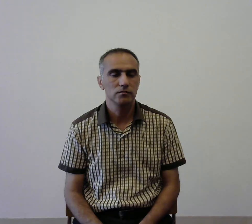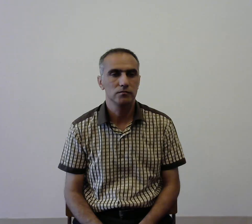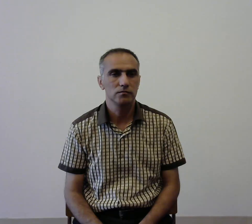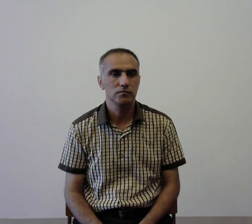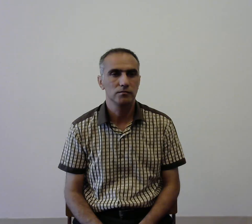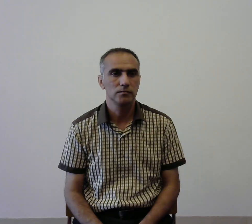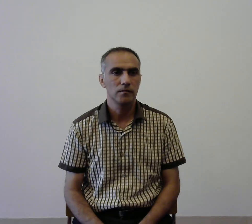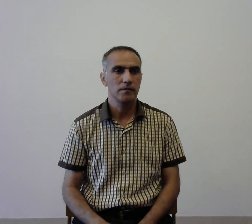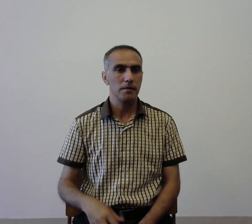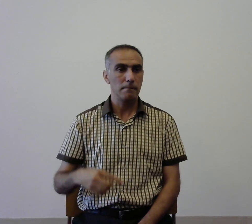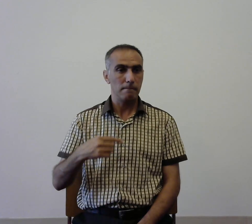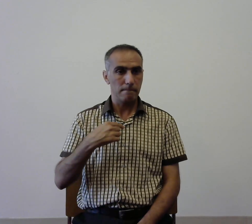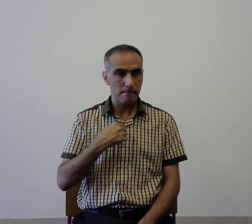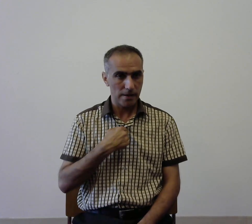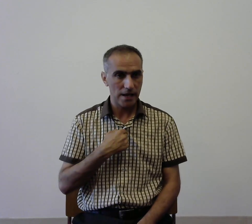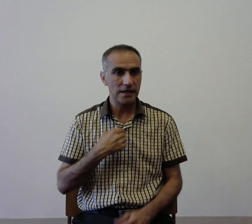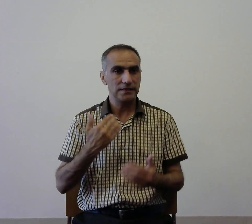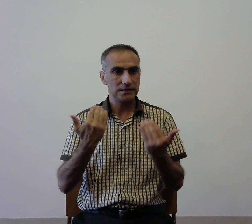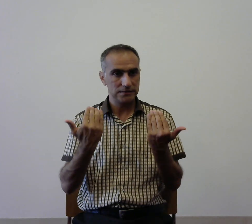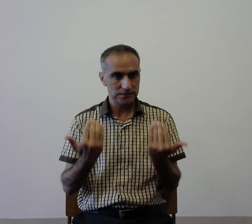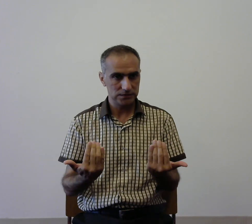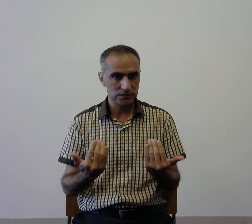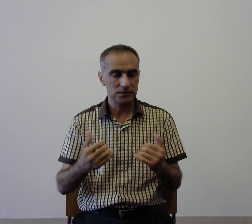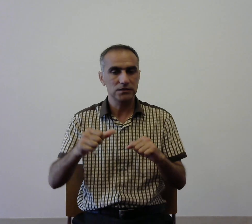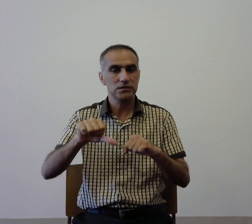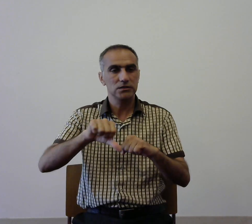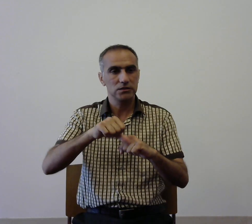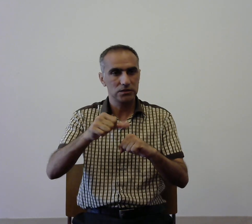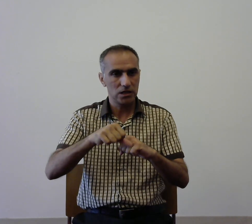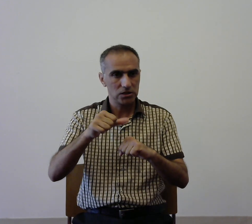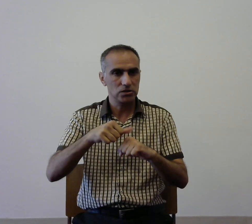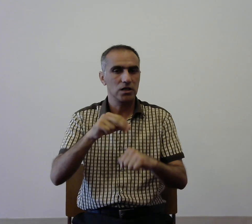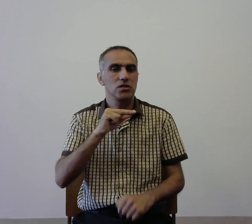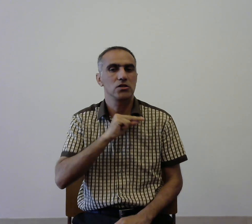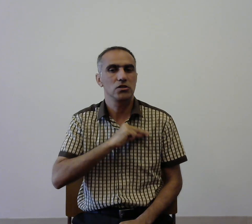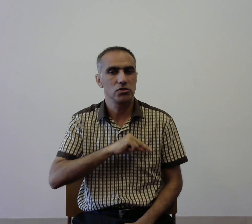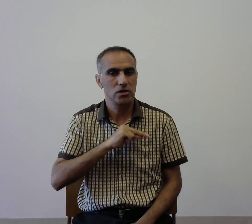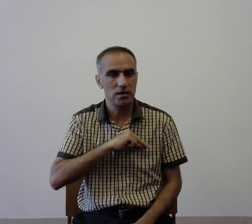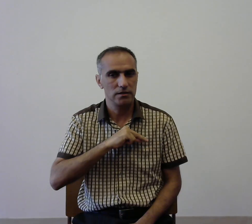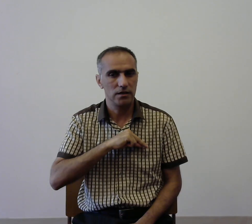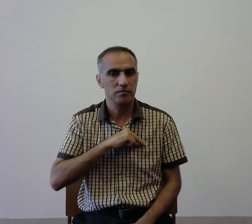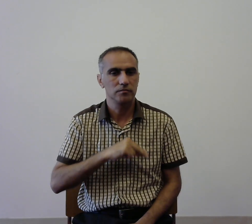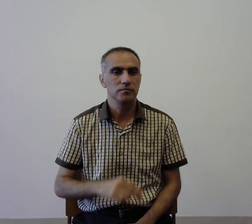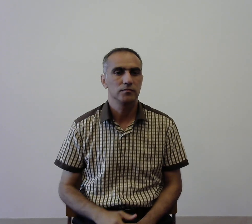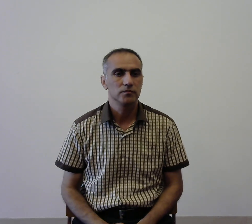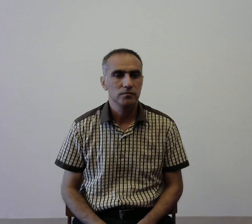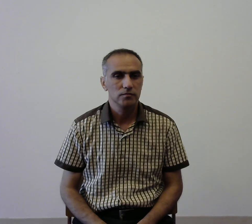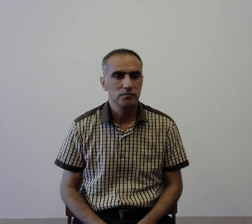Mən indi zərgər işləyirəm